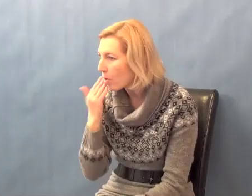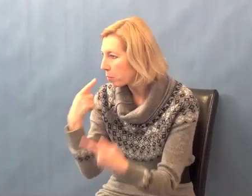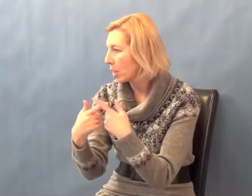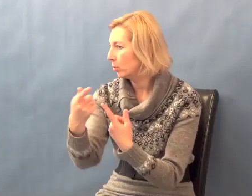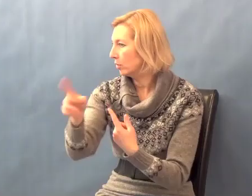Po południu.